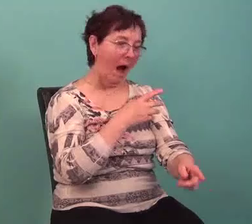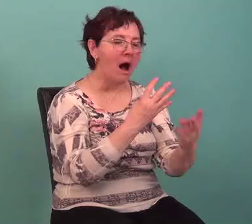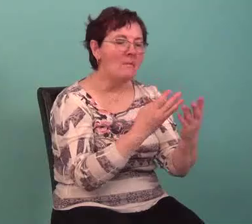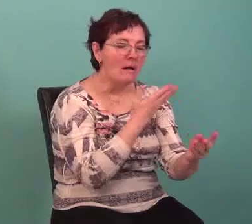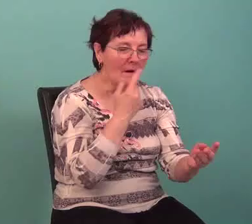Nie było płotu.